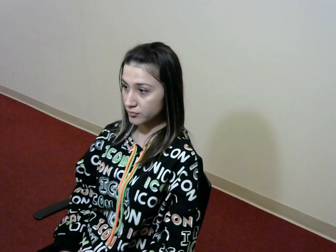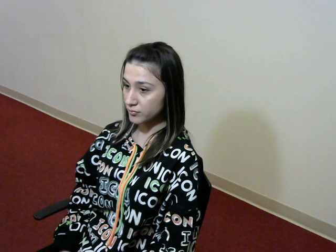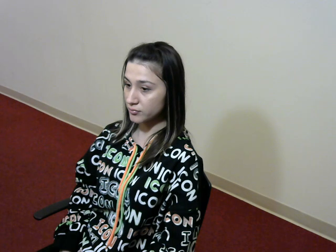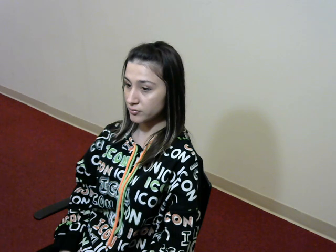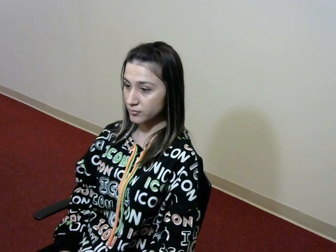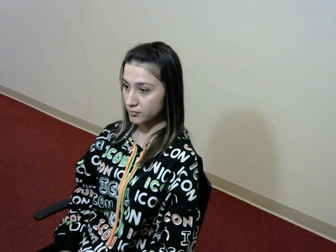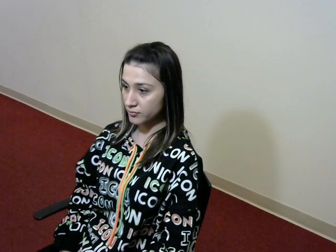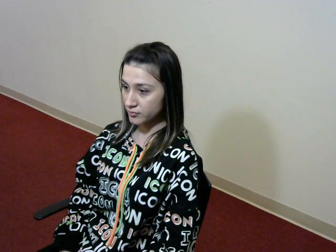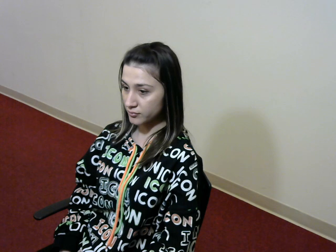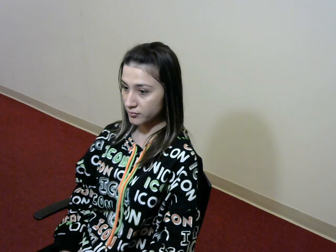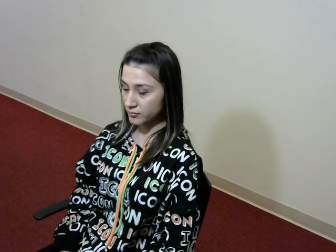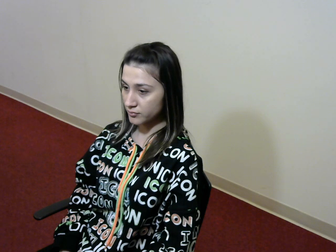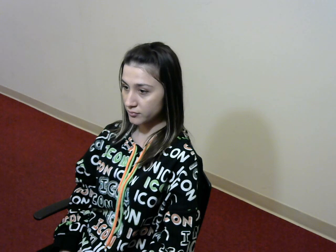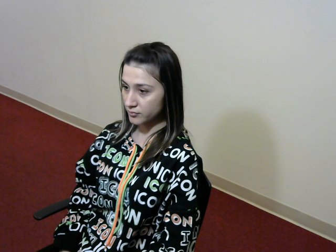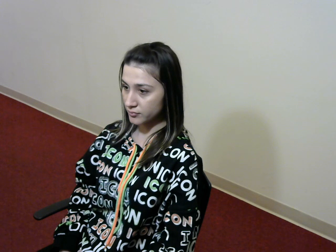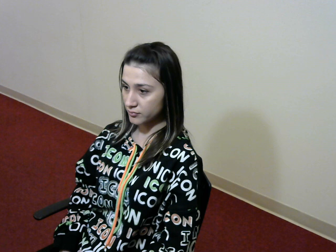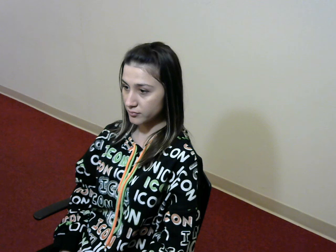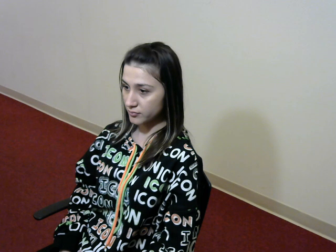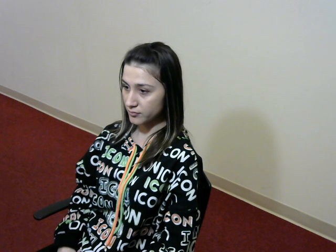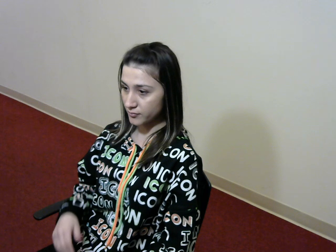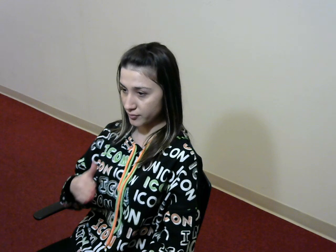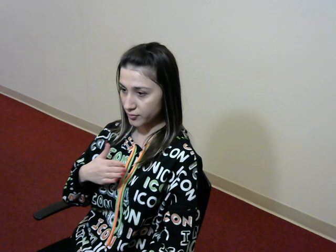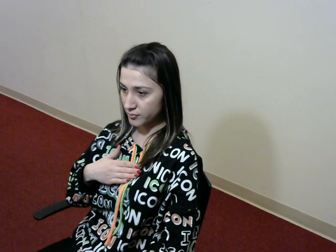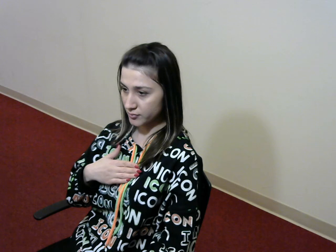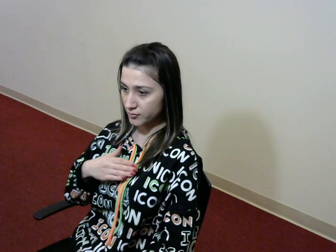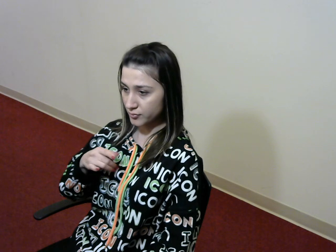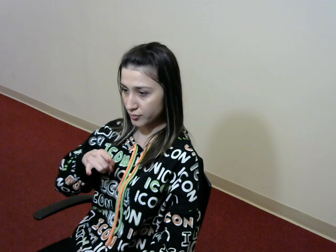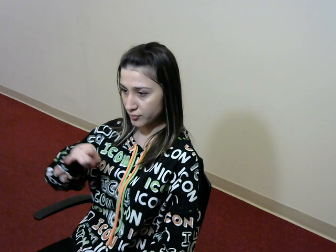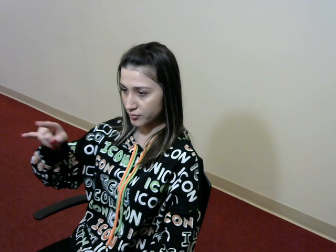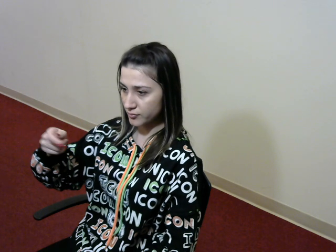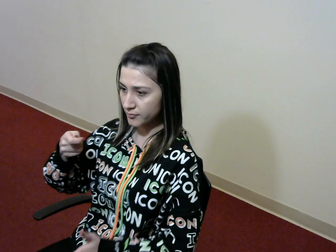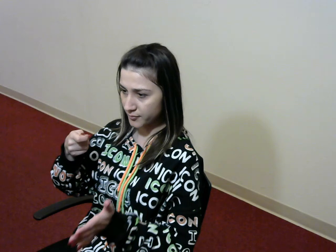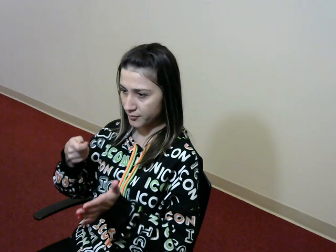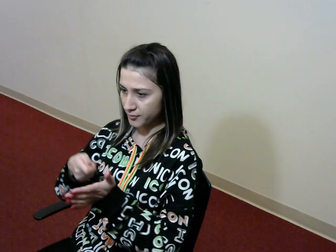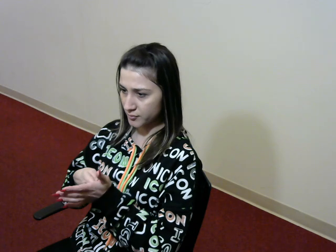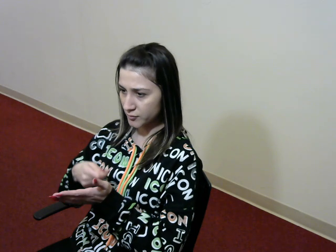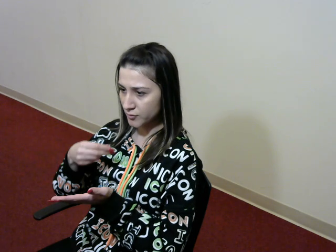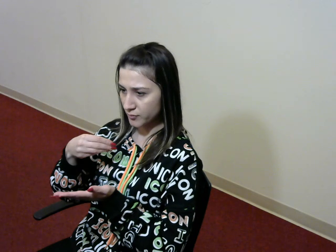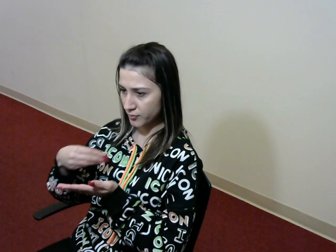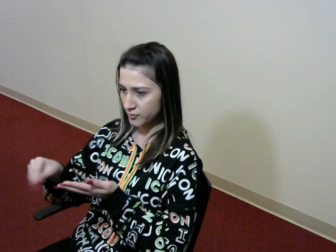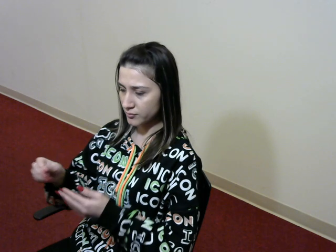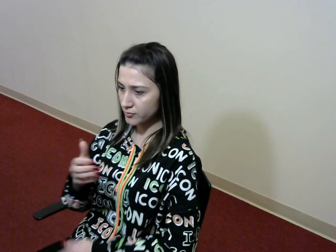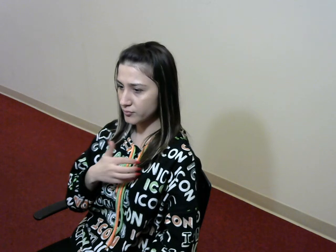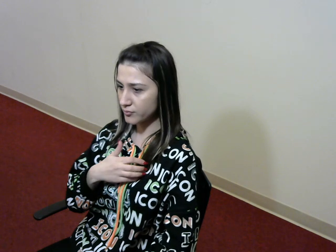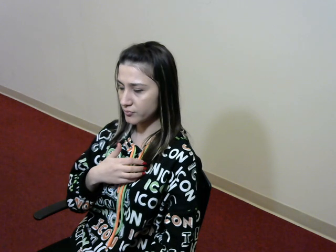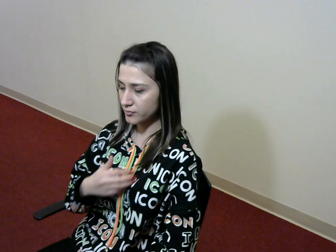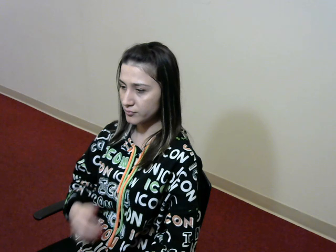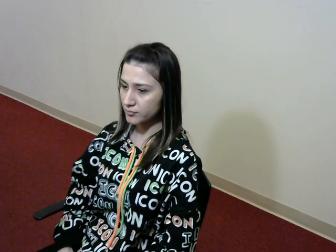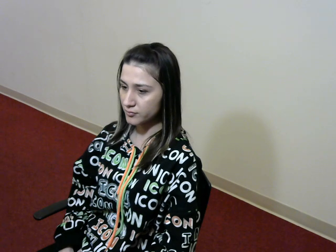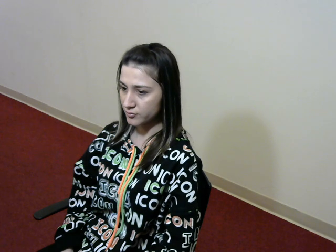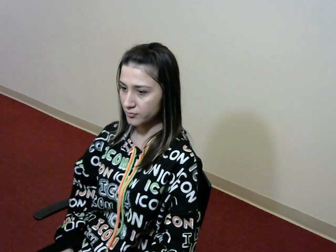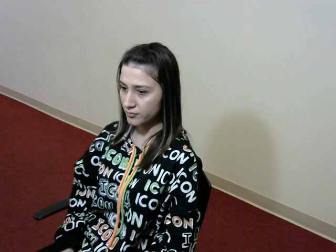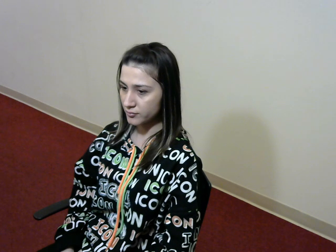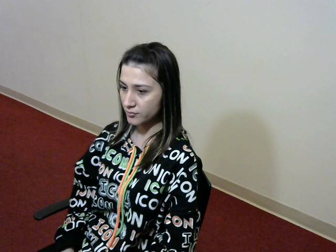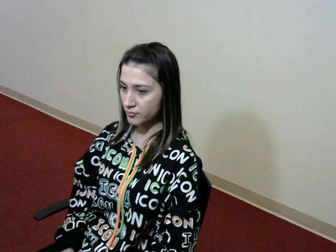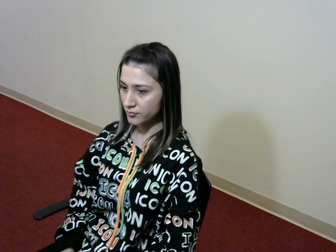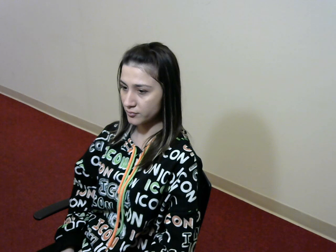Mən təyyarə bileti almaq istəyirəm